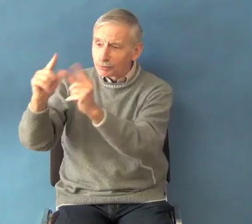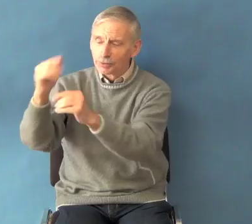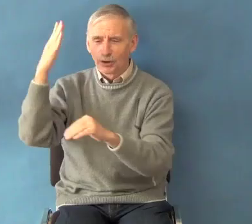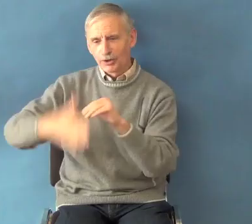Koniec.